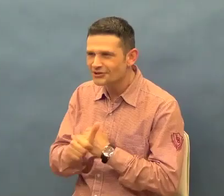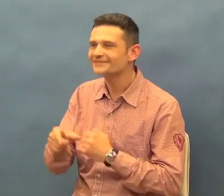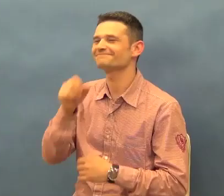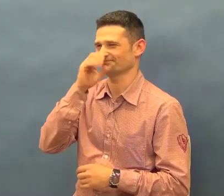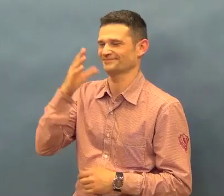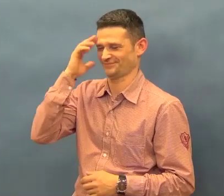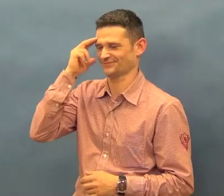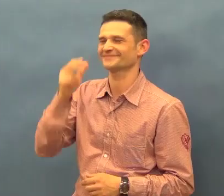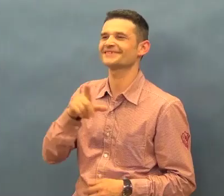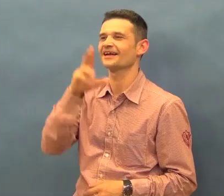Początkowo nie zrozumiałem, o co chodzi, teraz już wiem i rozumiem.